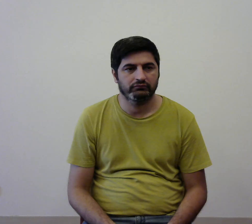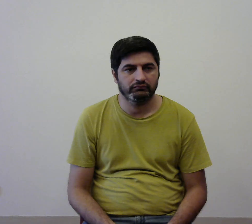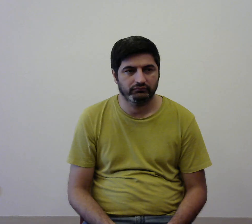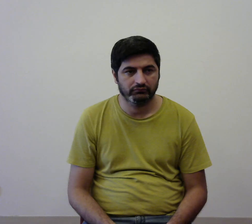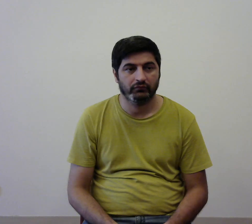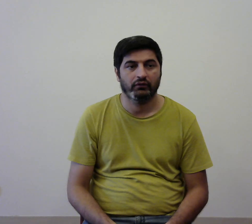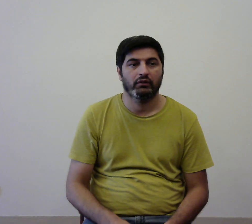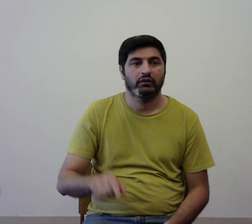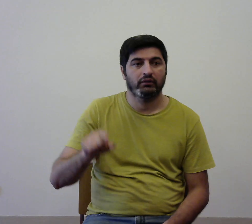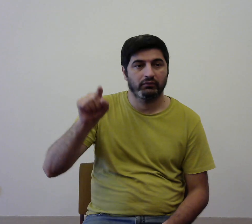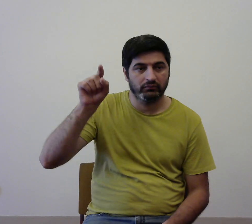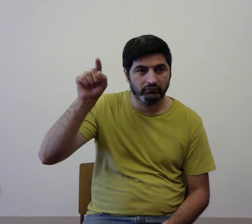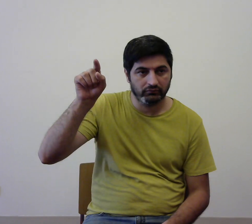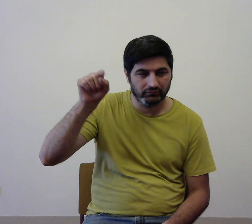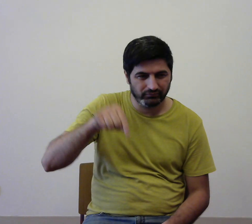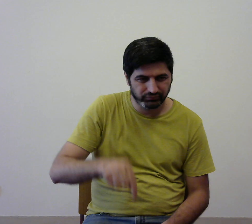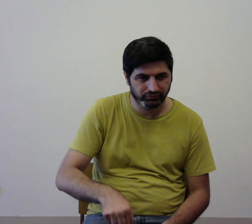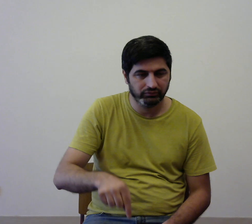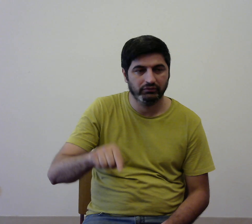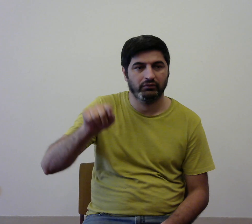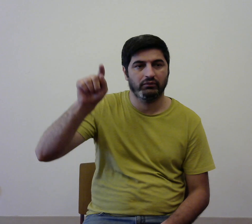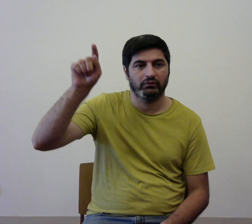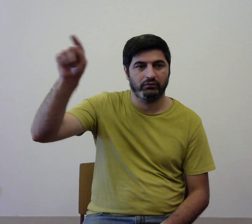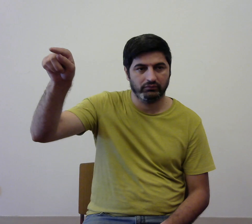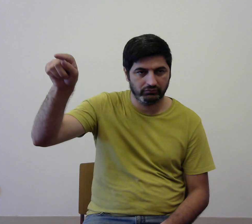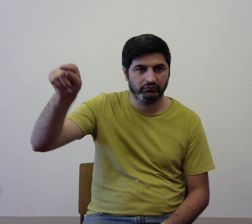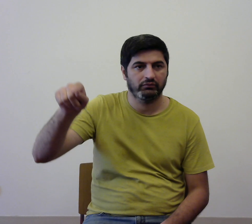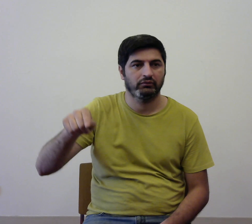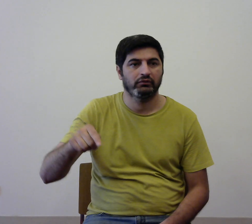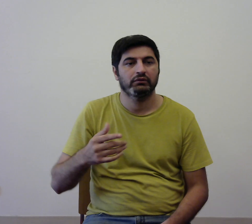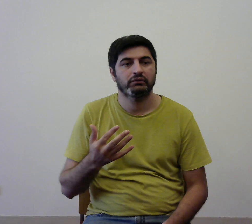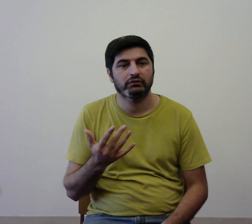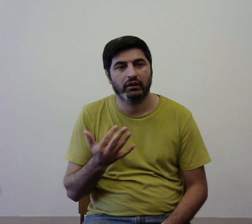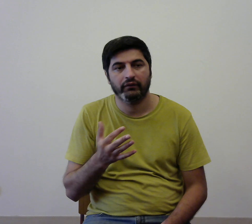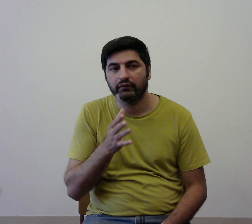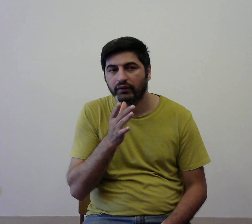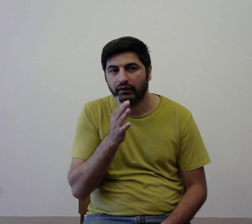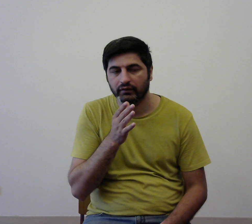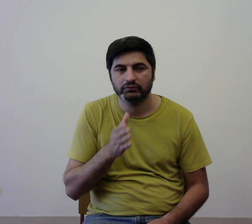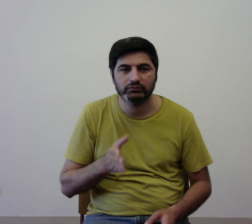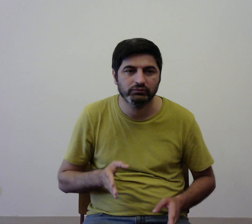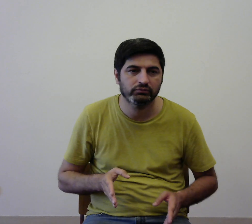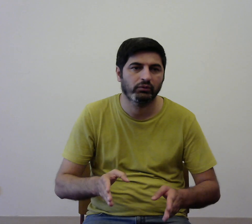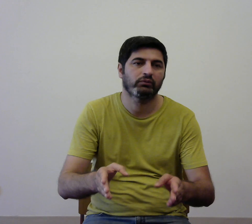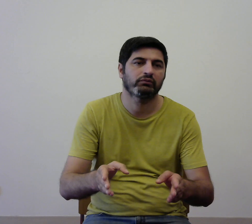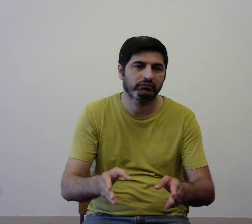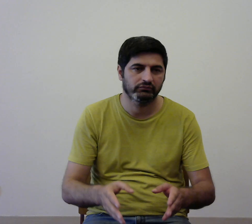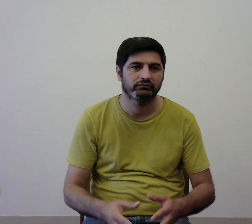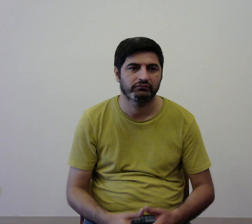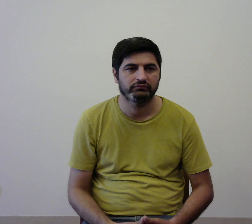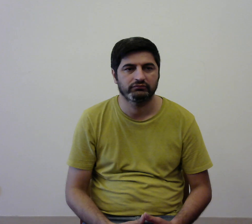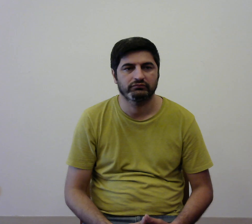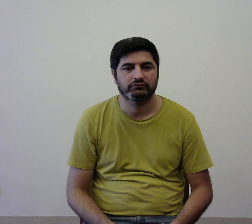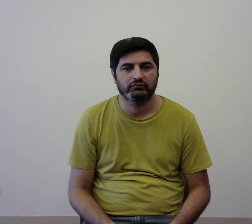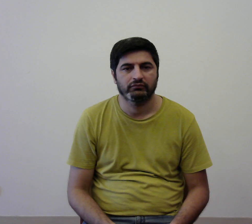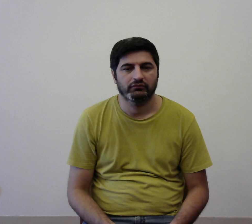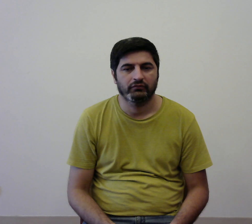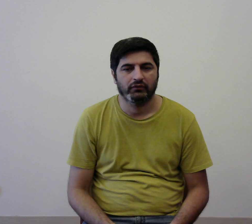Burdan oraya nə qədər vaxt yoldur?